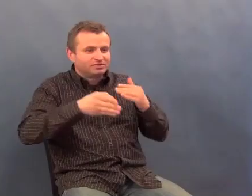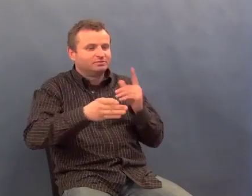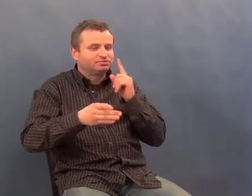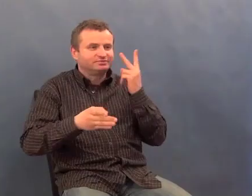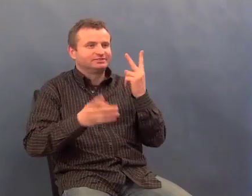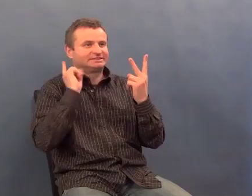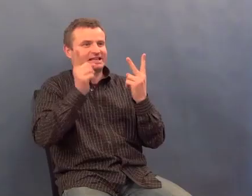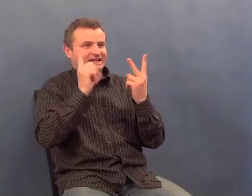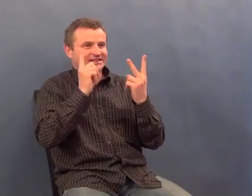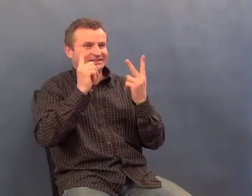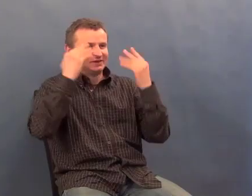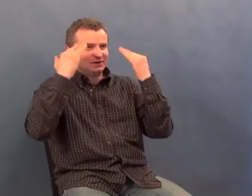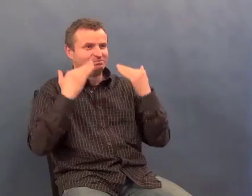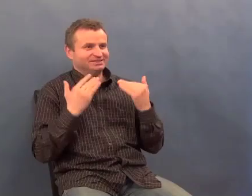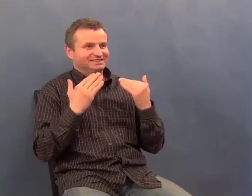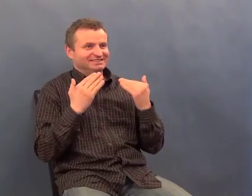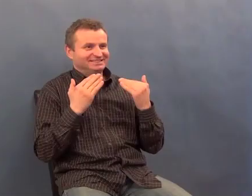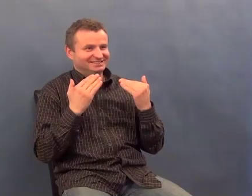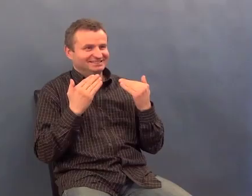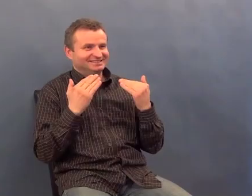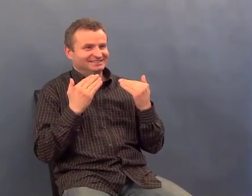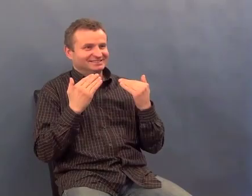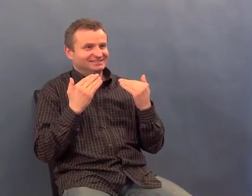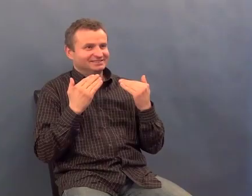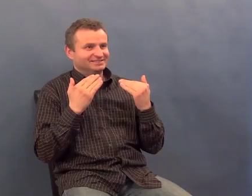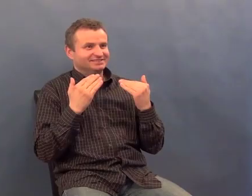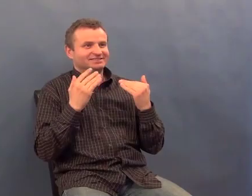Zakaz kąpieli dla obu płci jednocześnie.